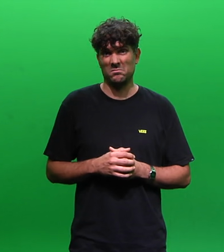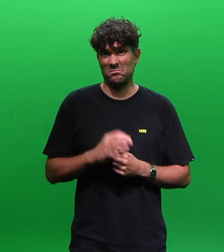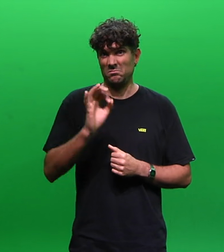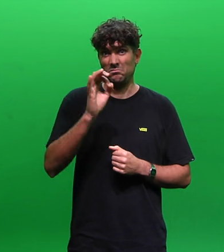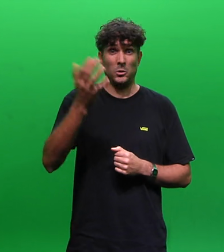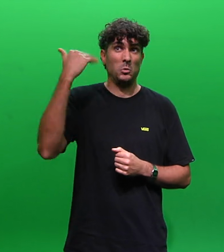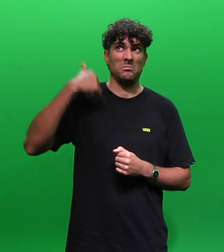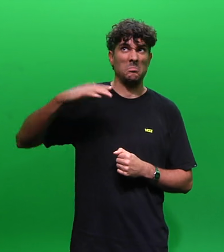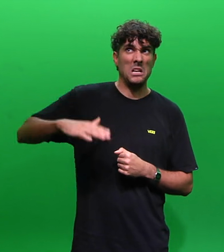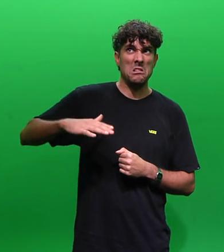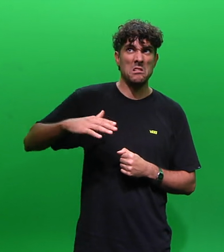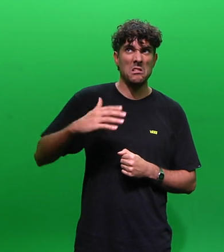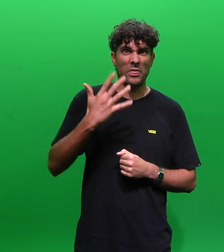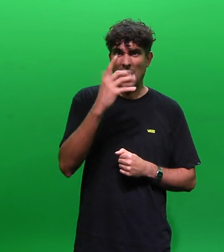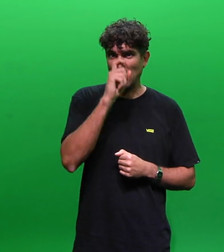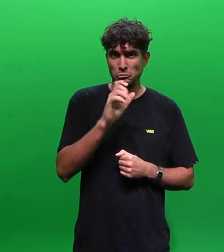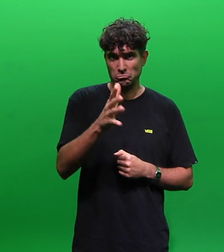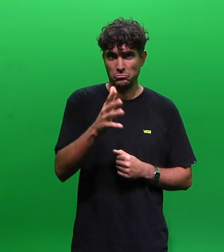Sí, quan era petit, tenia cinc anys més o menys.